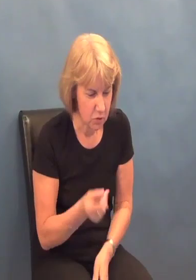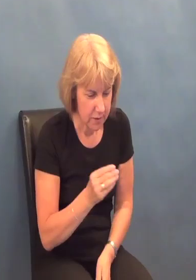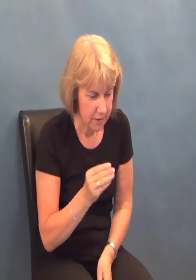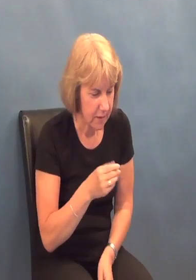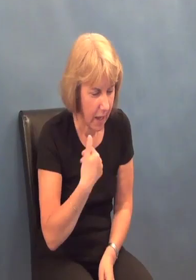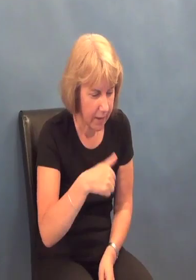Co jeszcze?